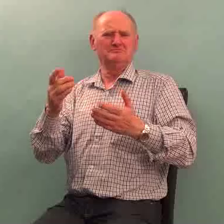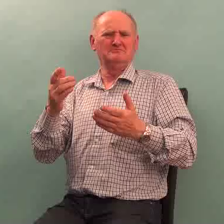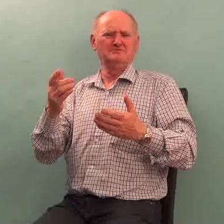Co?